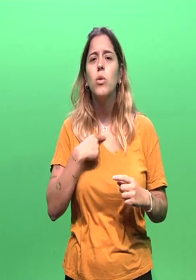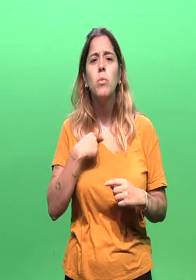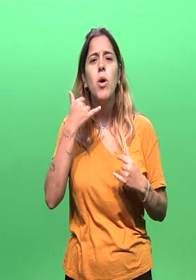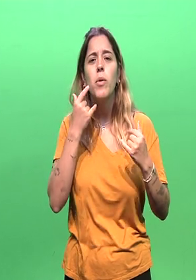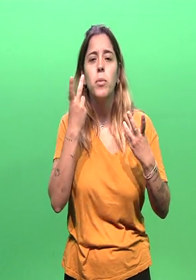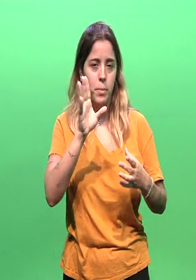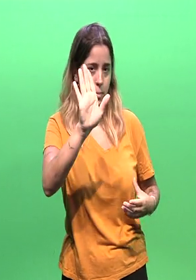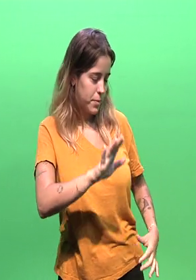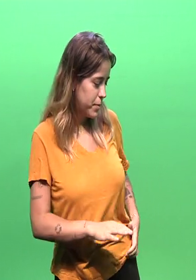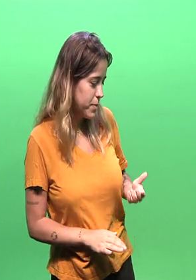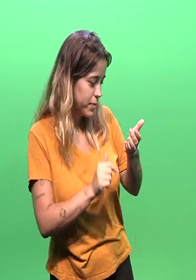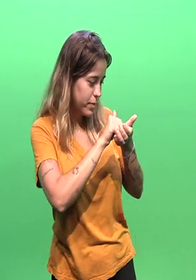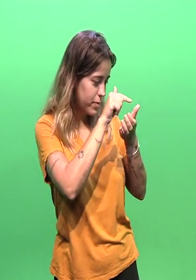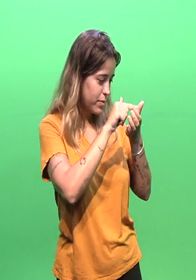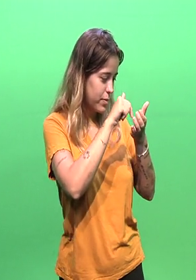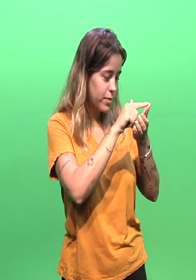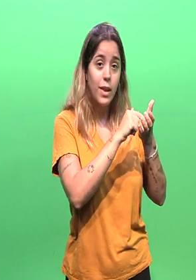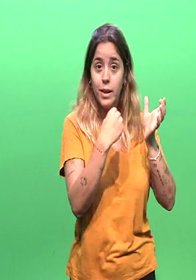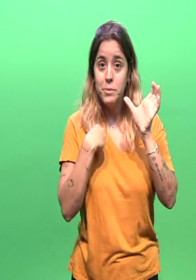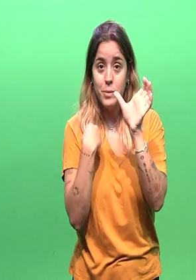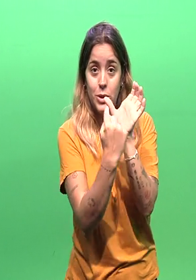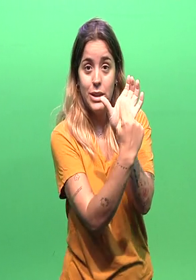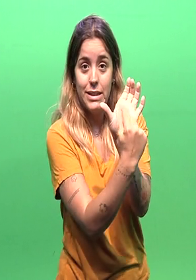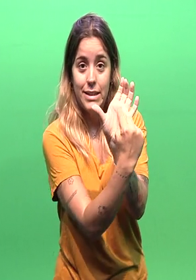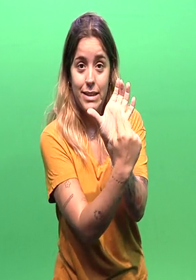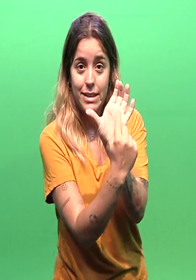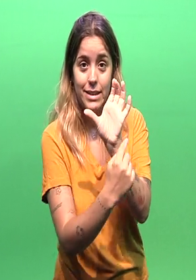El meu número de mòbil? Espera que el busco, és aquest.